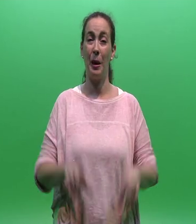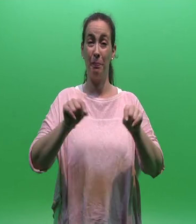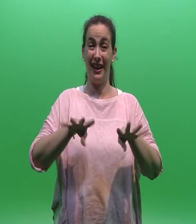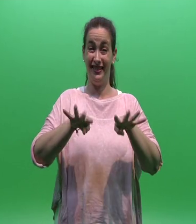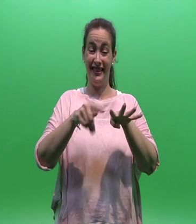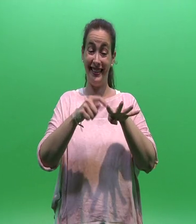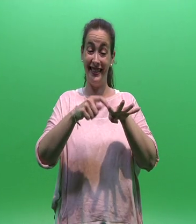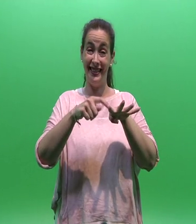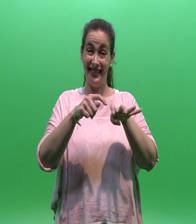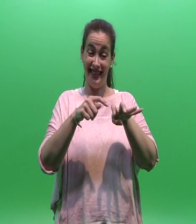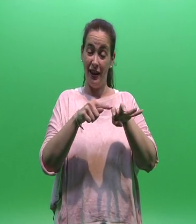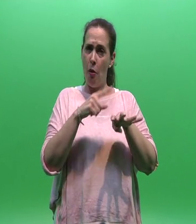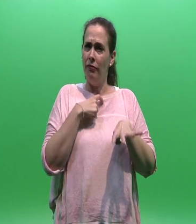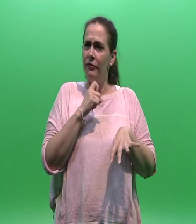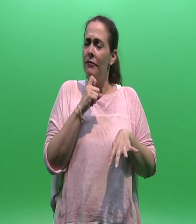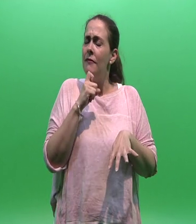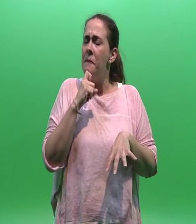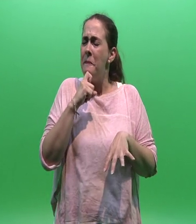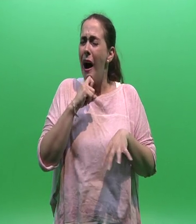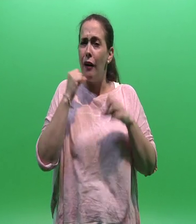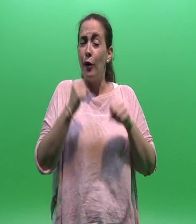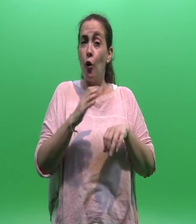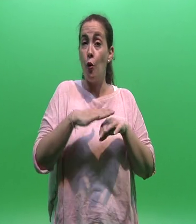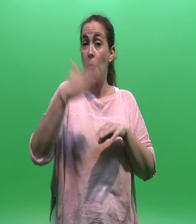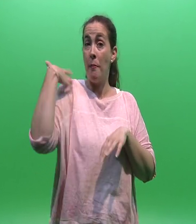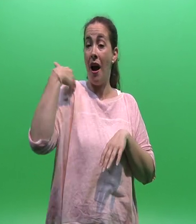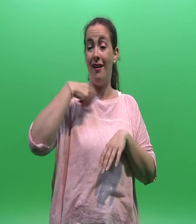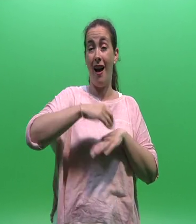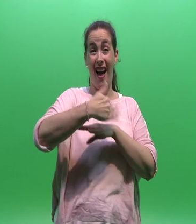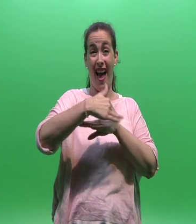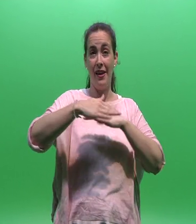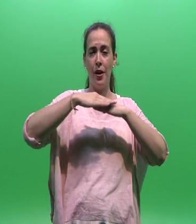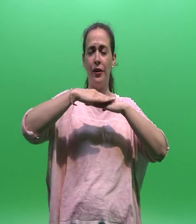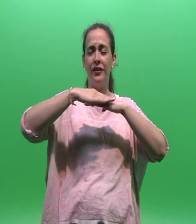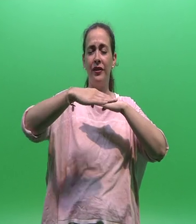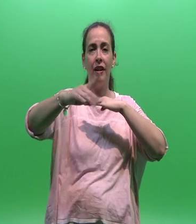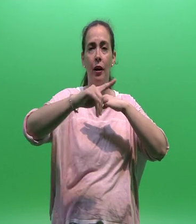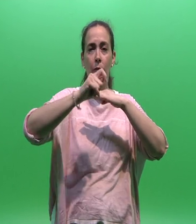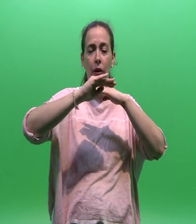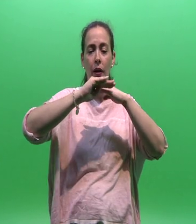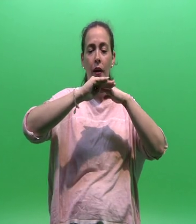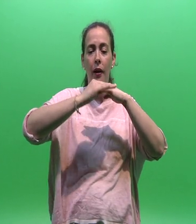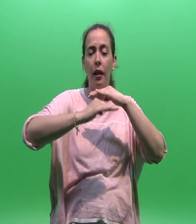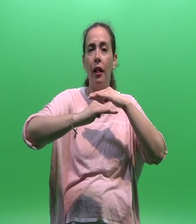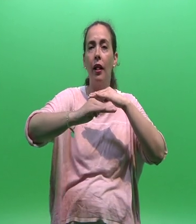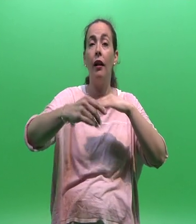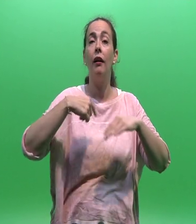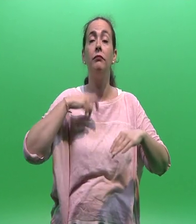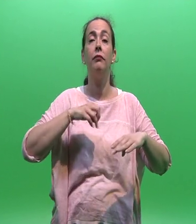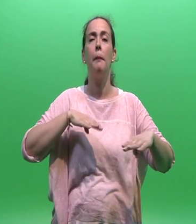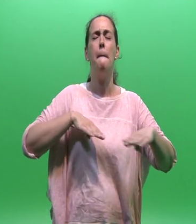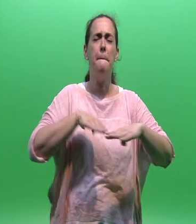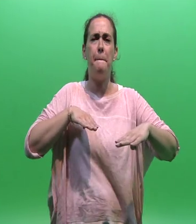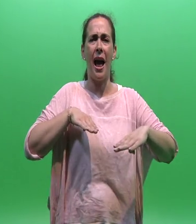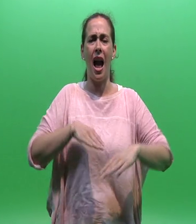Em fa mal el dit gros del peu esquerre, perquè em vaig donar un cop al peu amb la vorera.